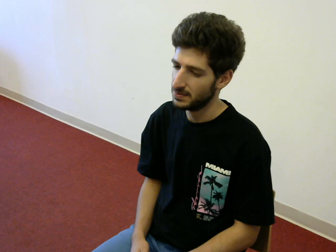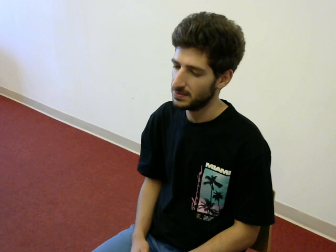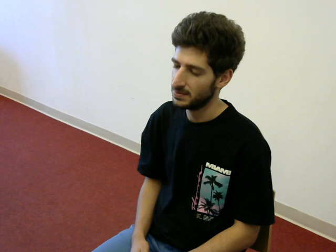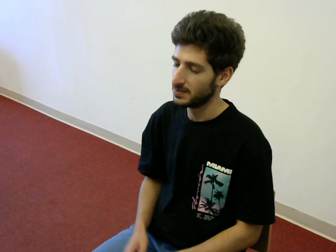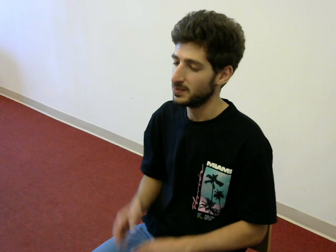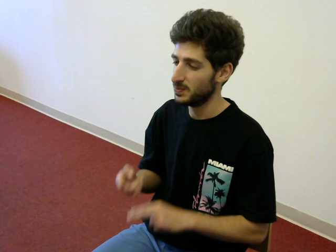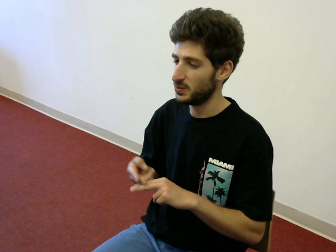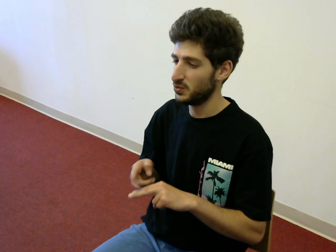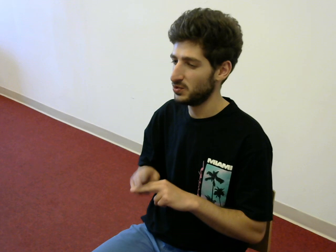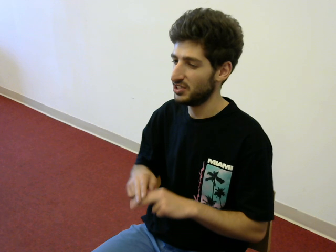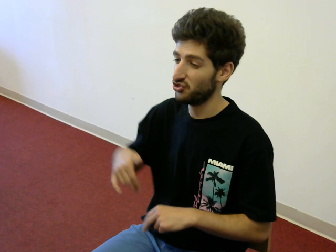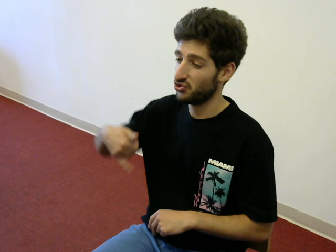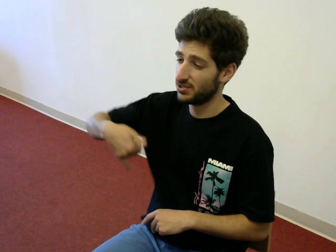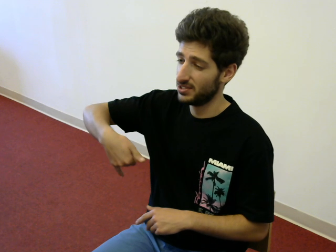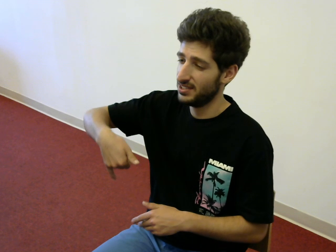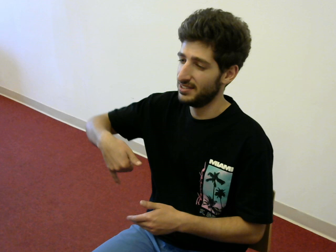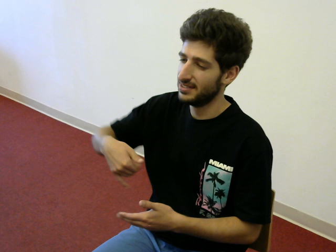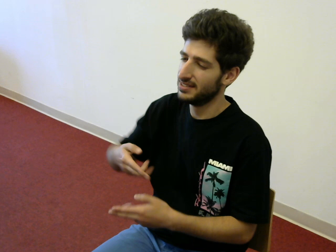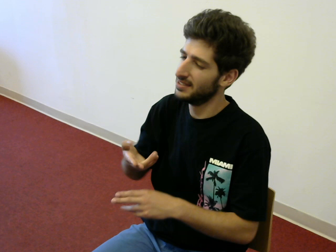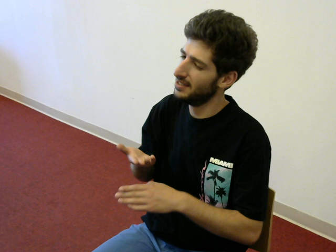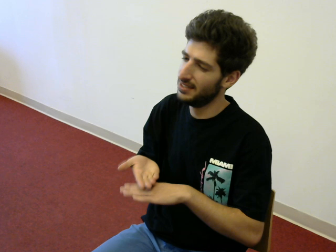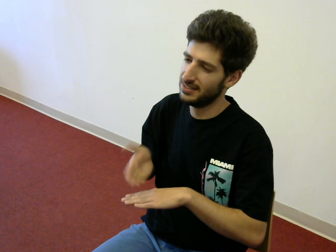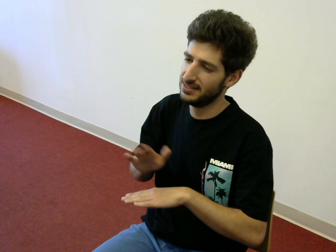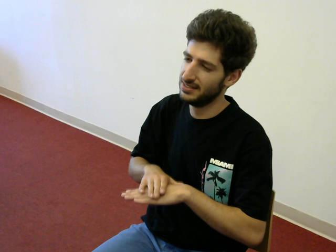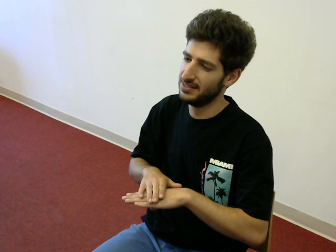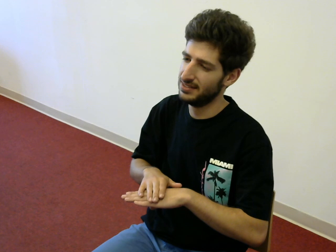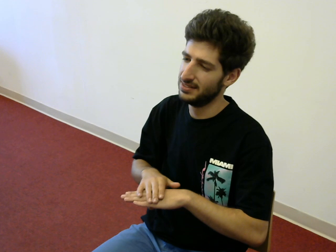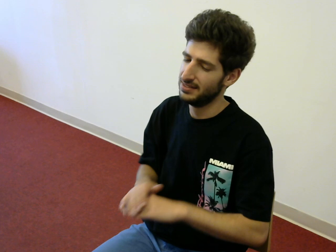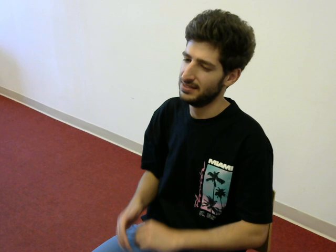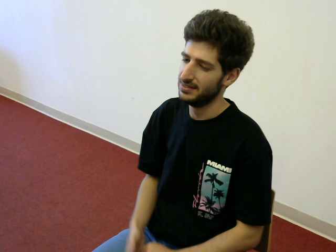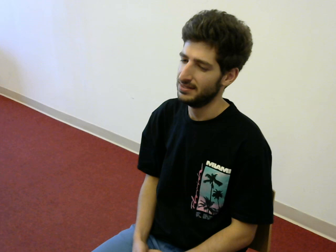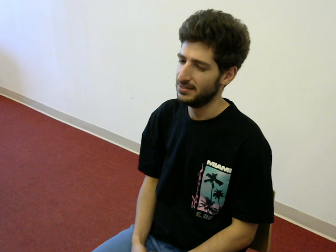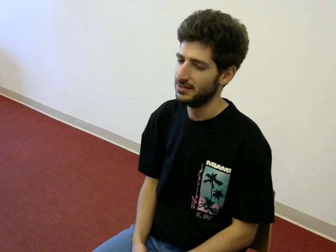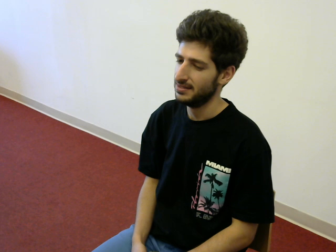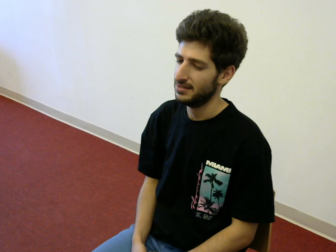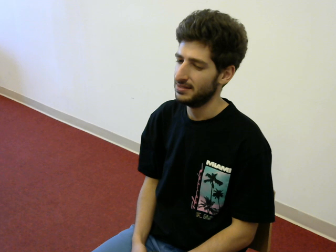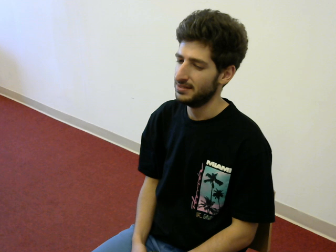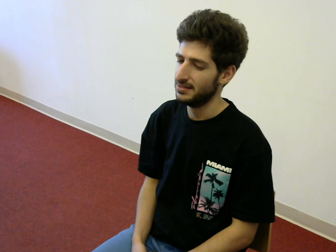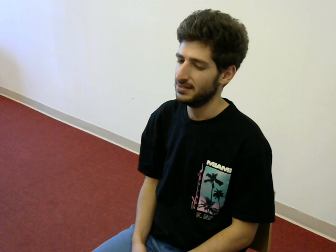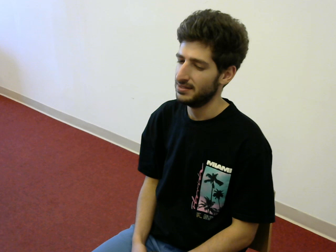Bu çanta ağırdır